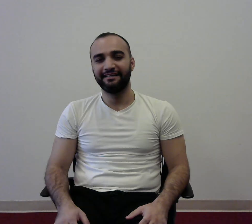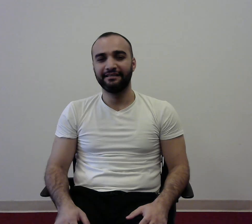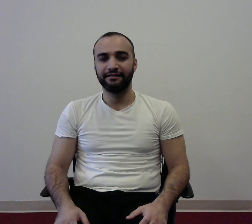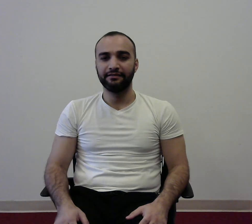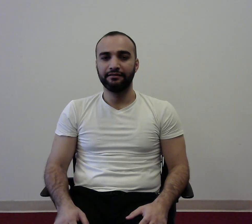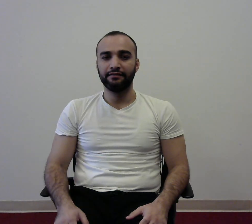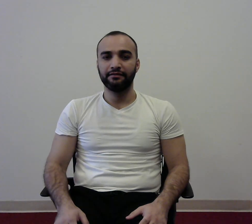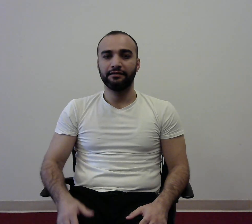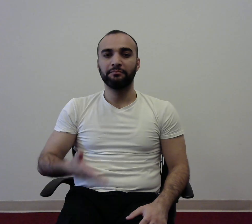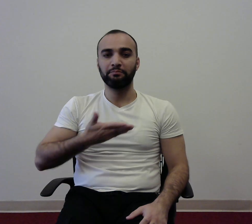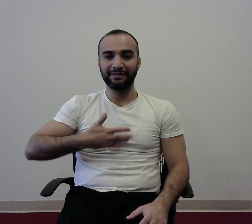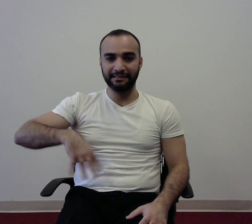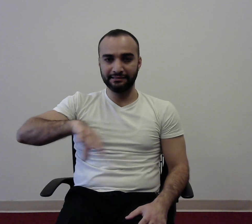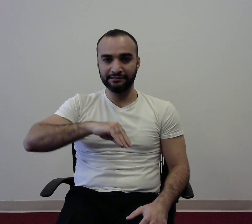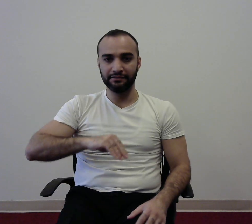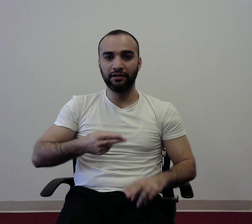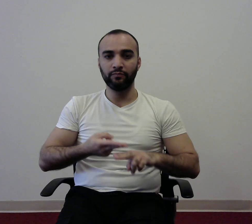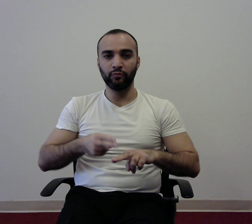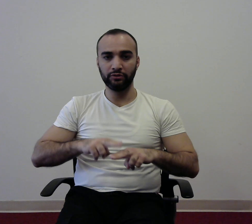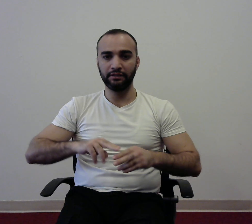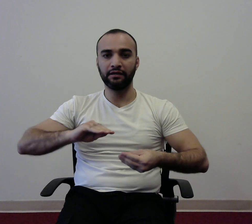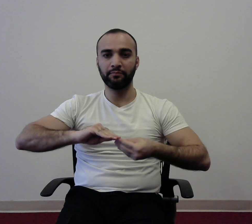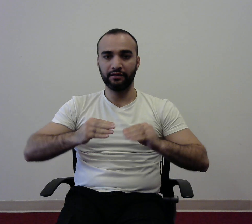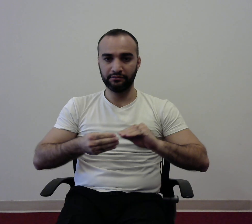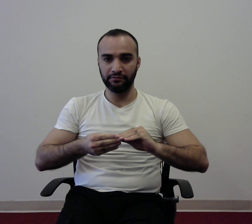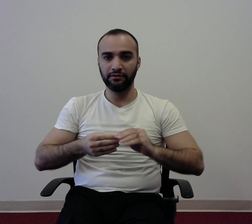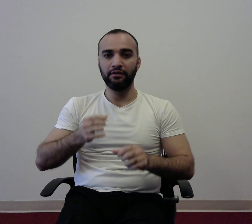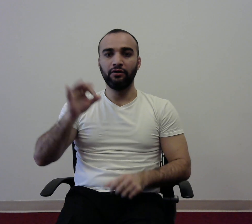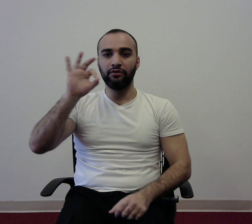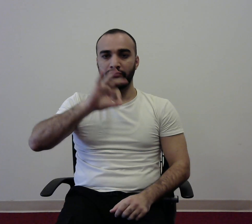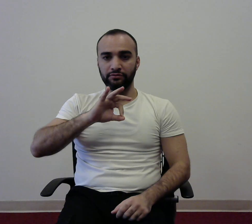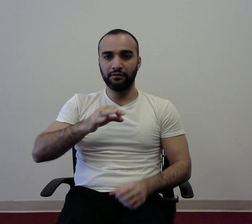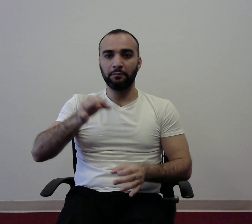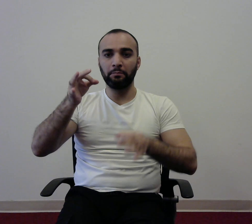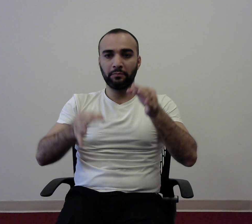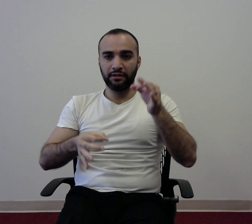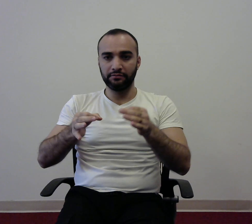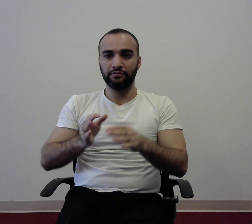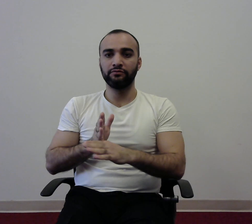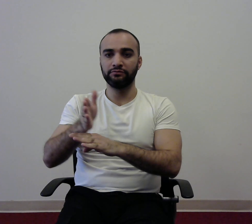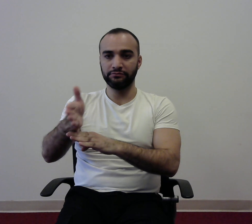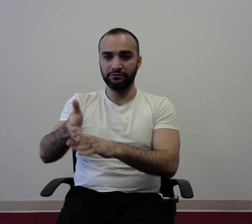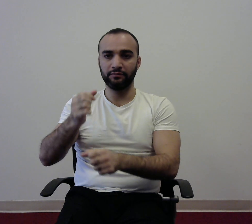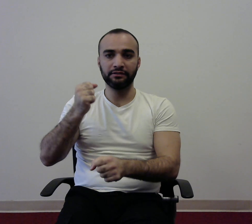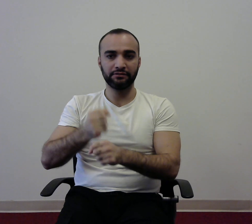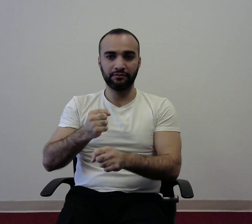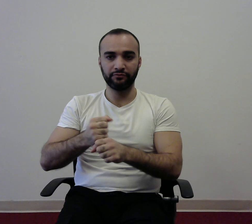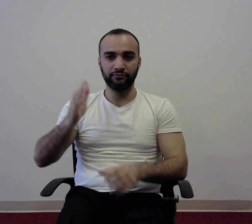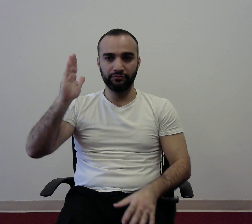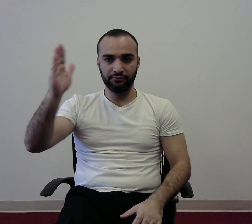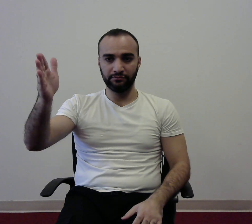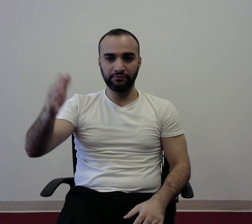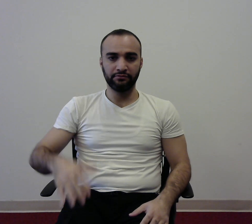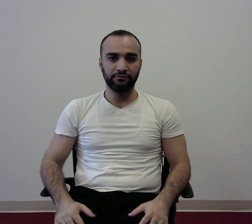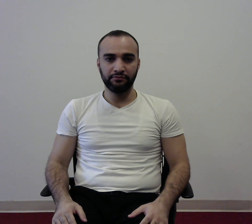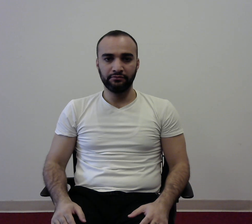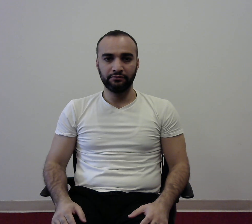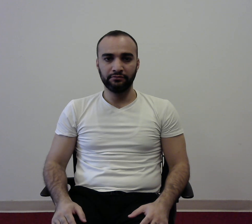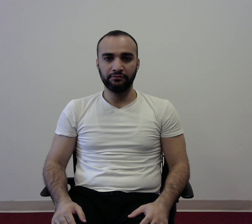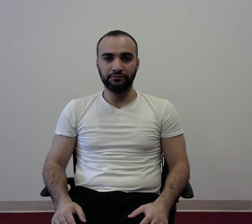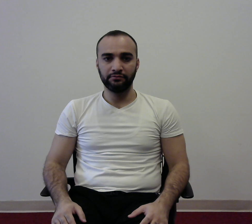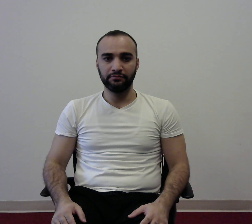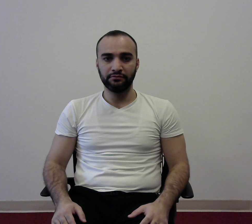Biz bu məsələ ilə bağlı məhkəməyə müraciət edəcəyik